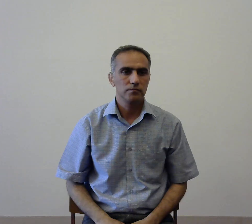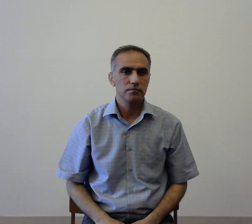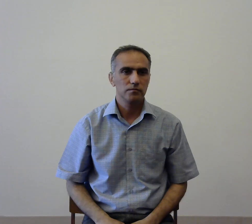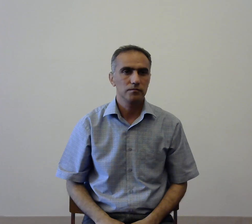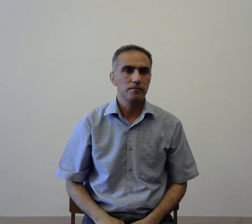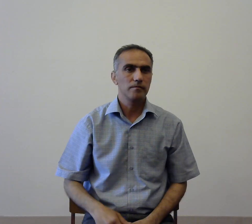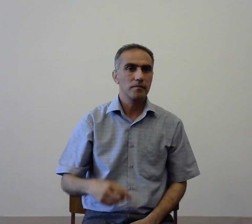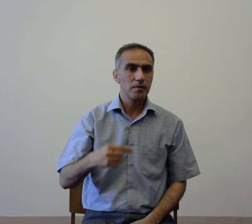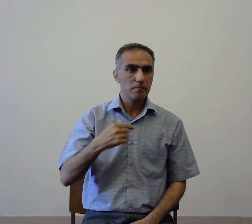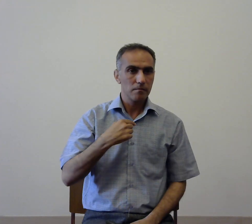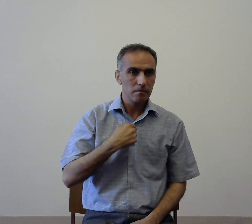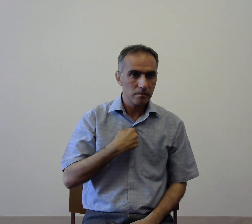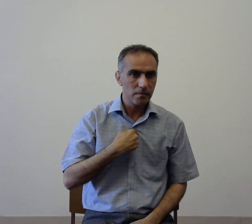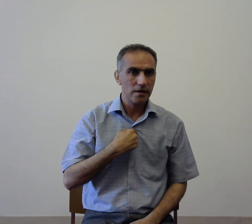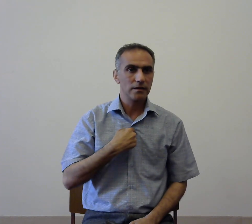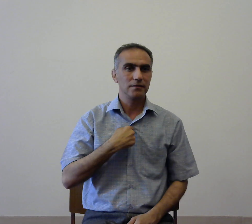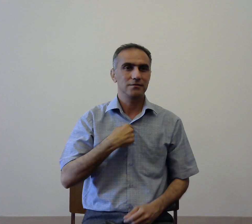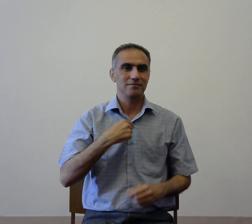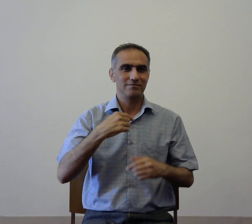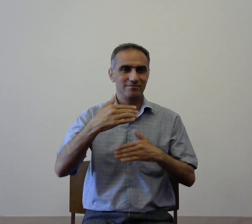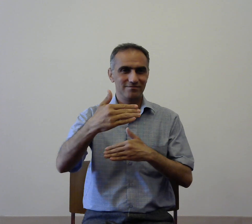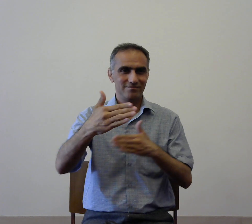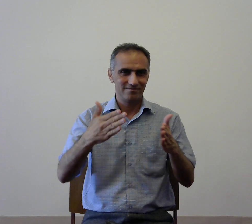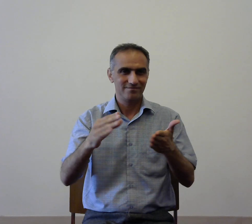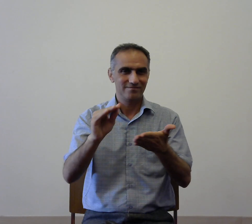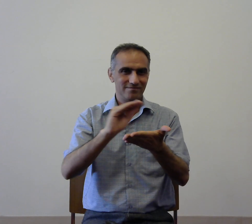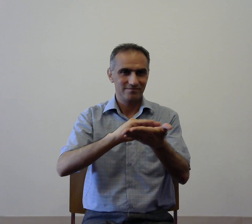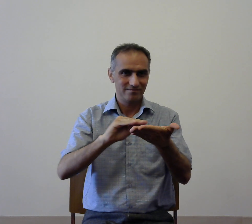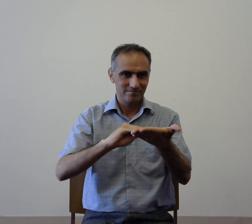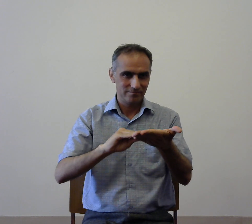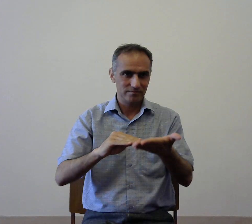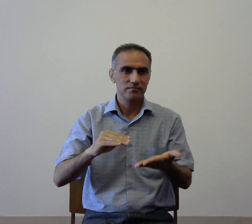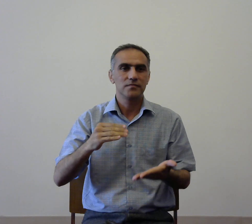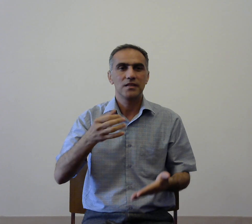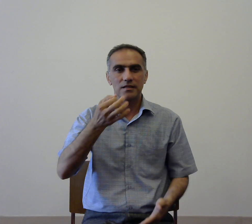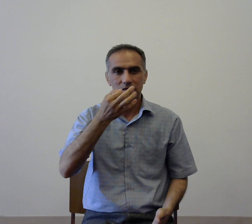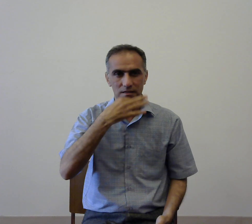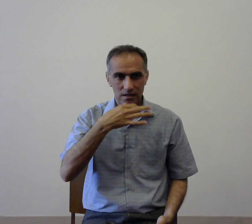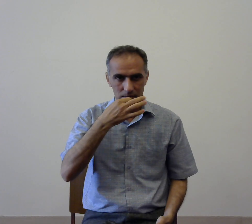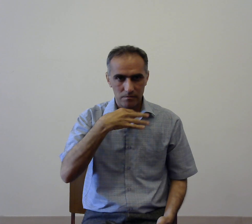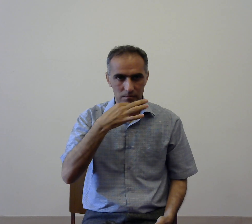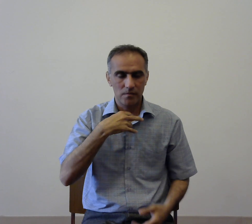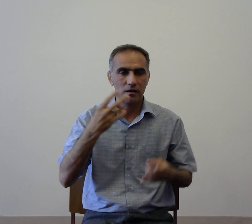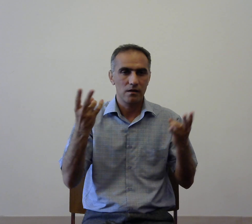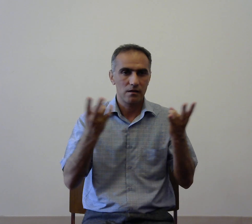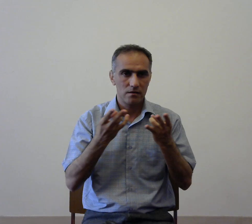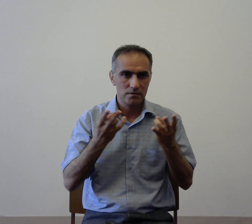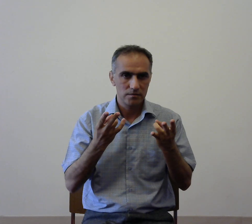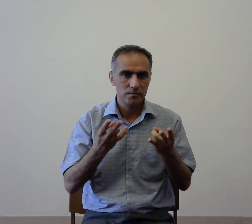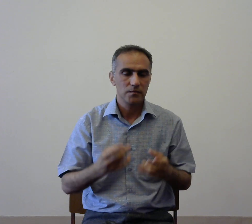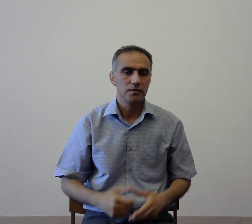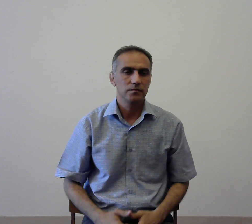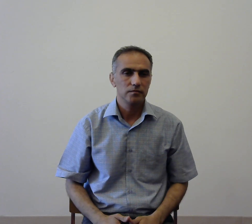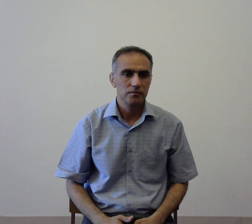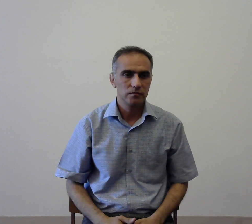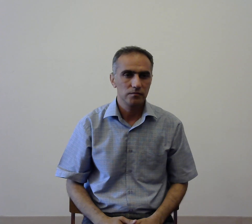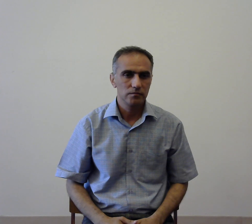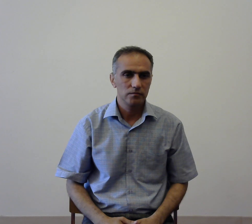Mənə siyahıdakı dərmanlar lazımdır